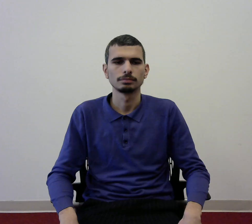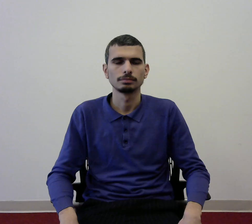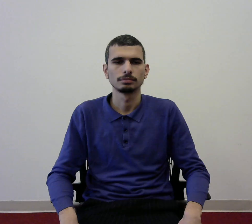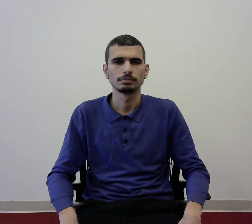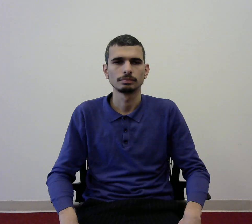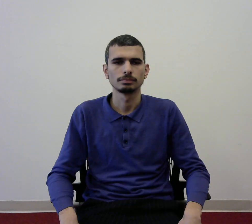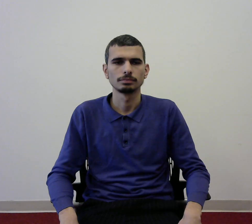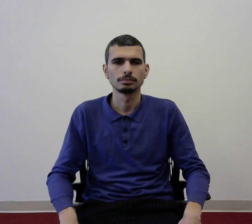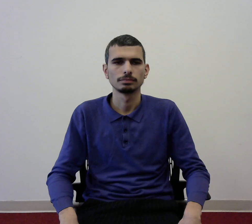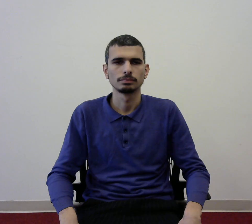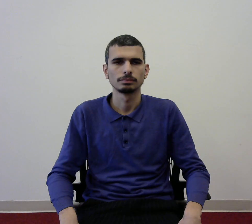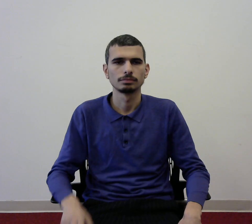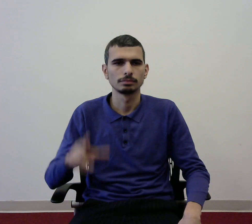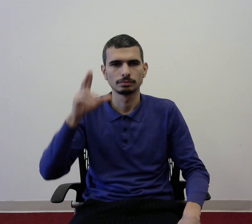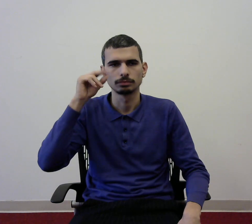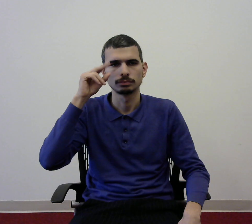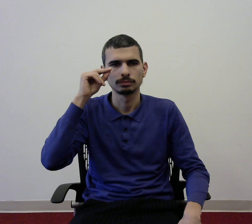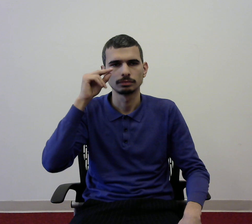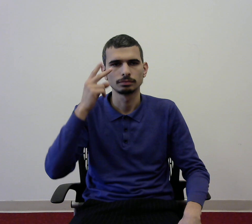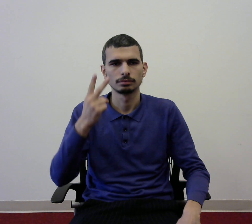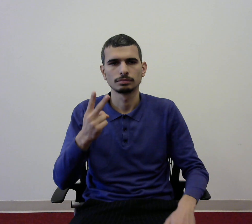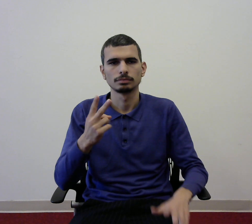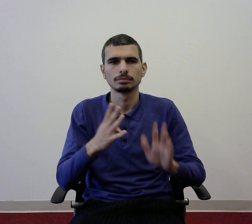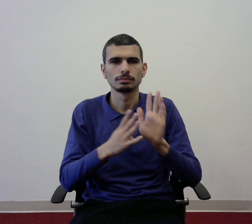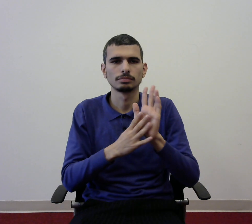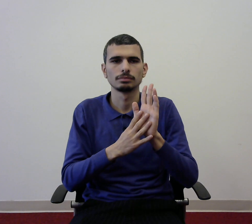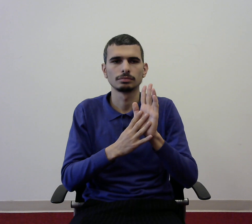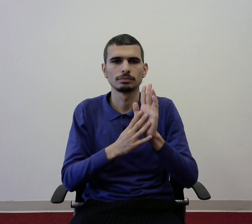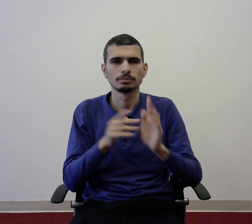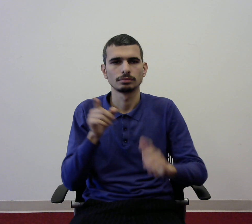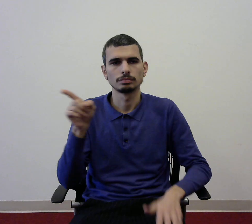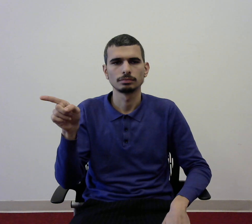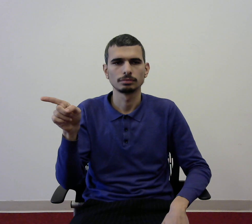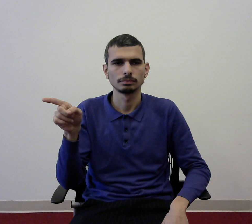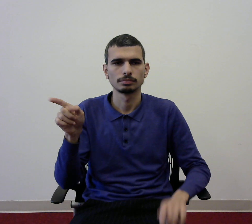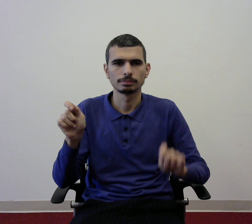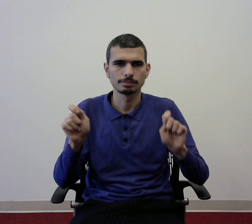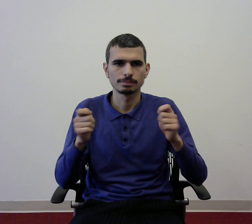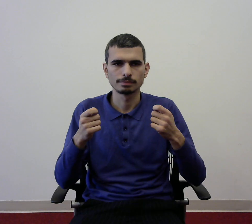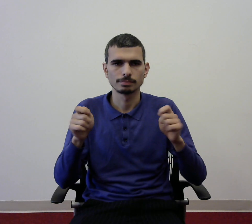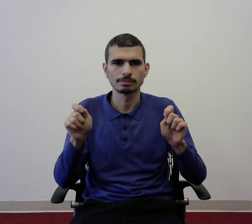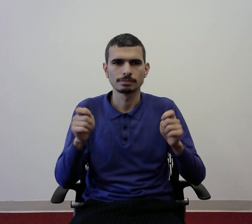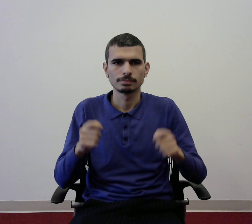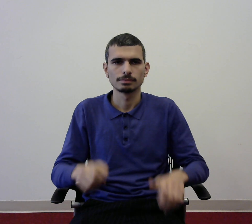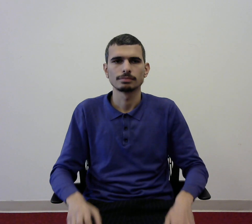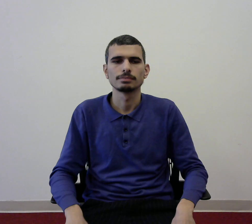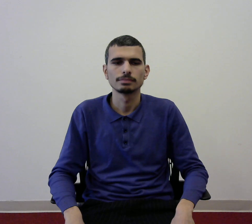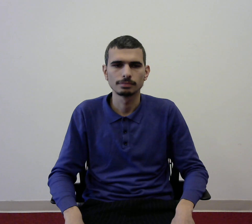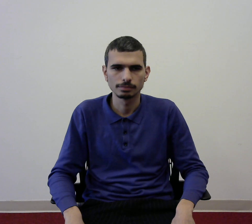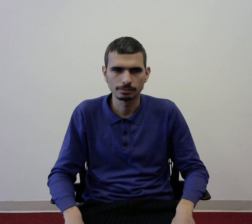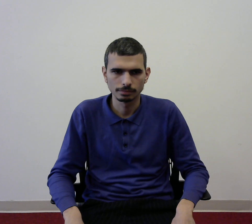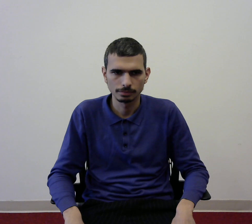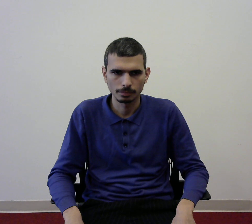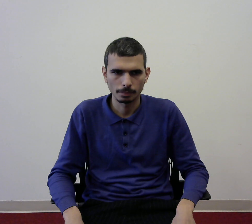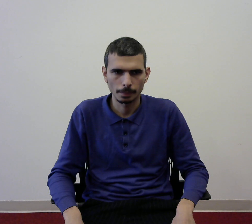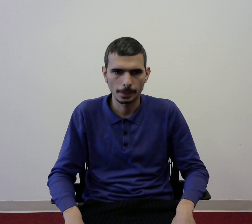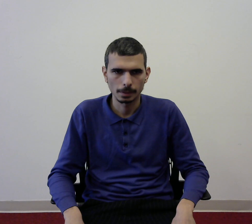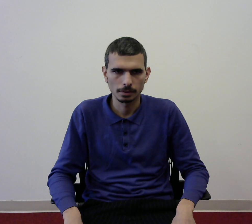Ayın 29-u onun toyudur